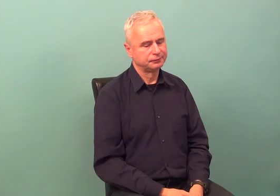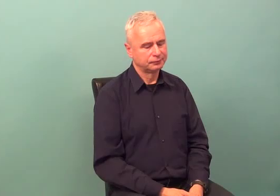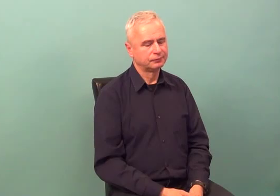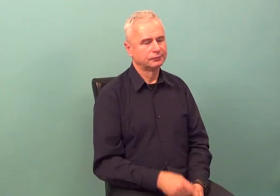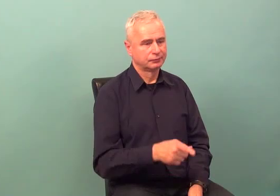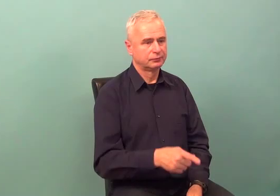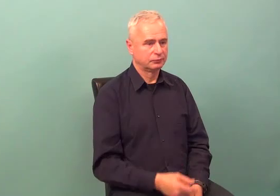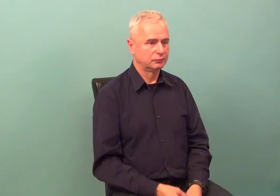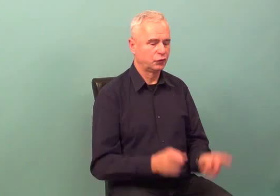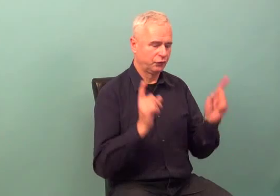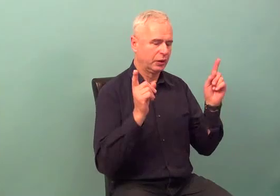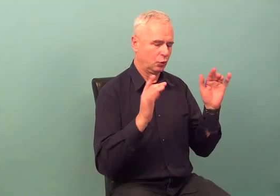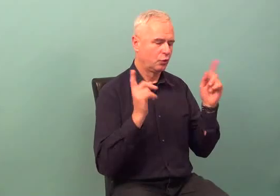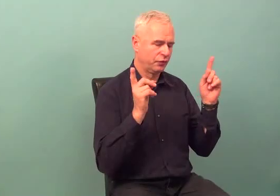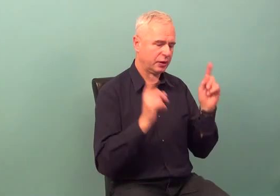Czyli trzeba uważać.